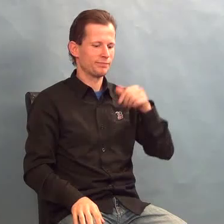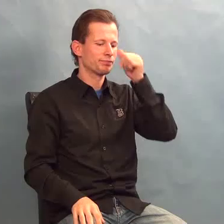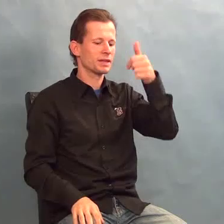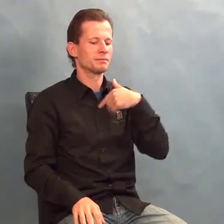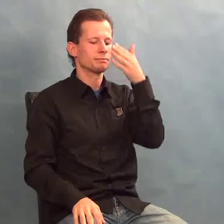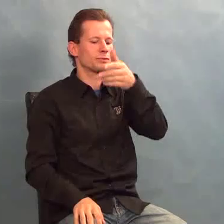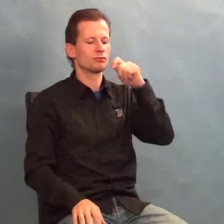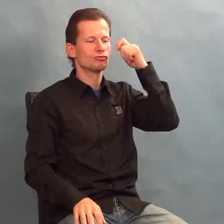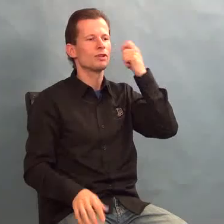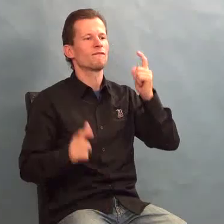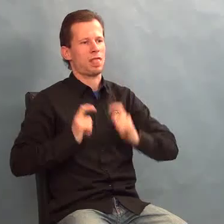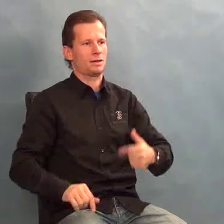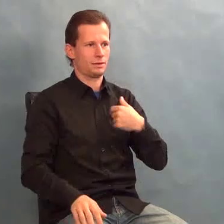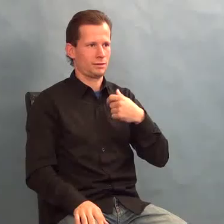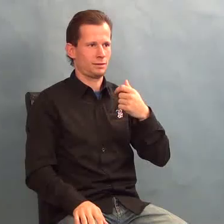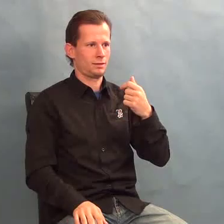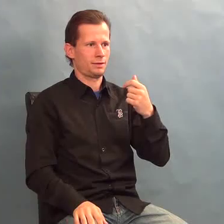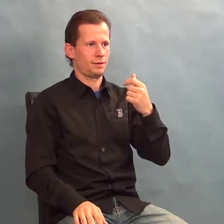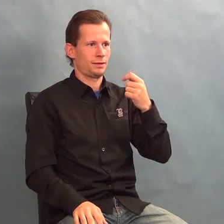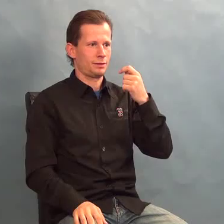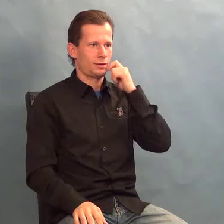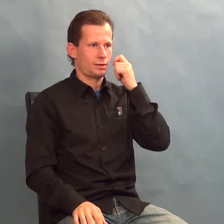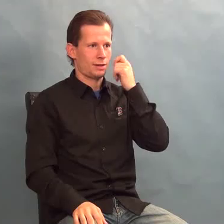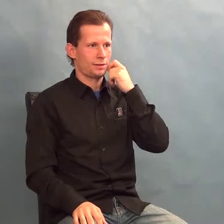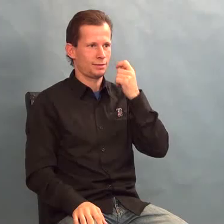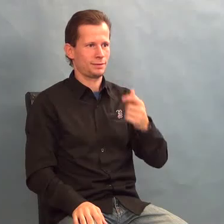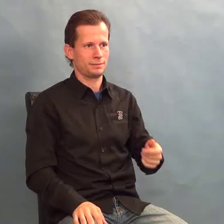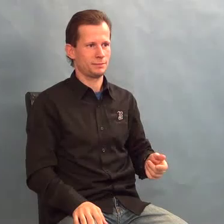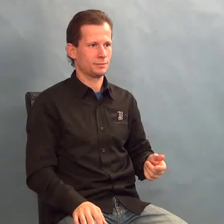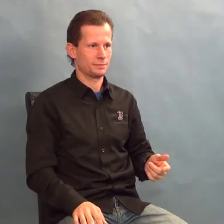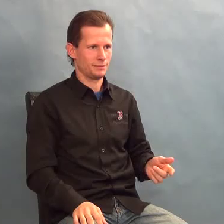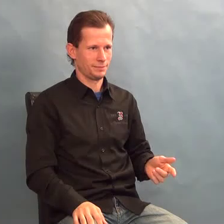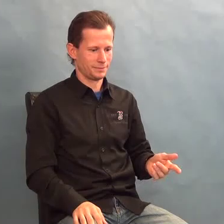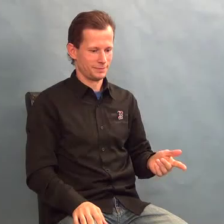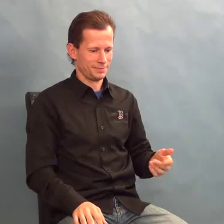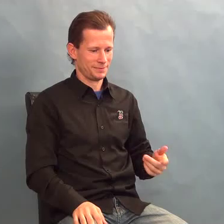Wyjeżdżam do dziadka na wieś.